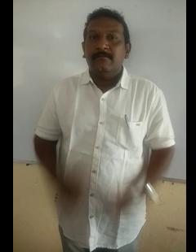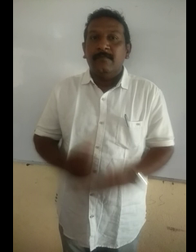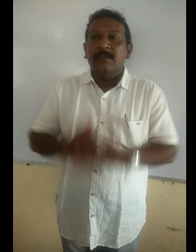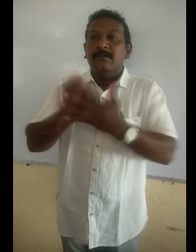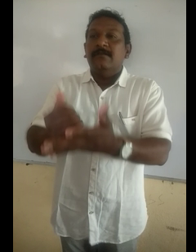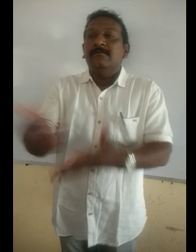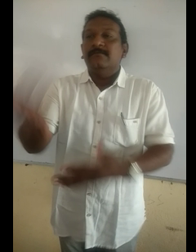help me